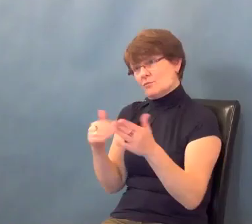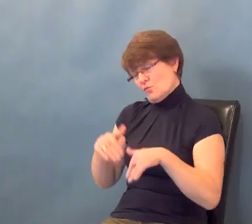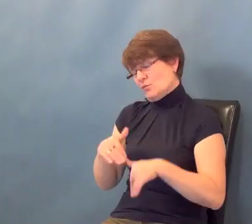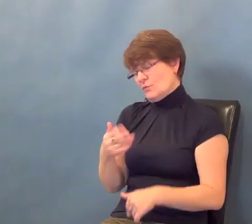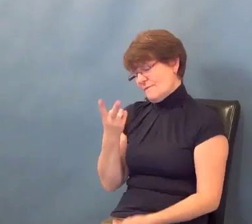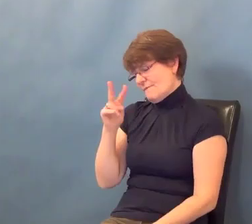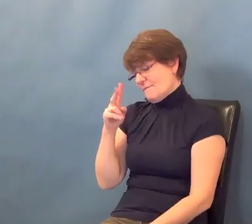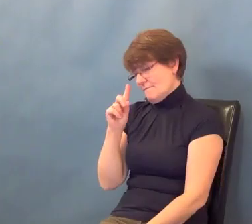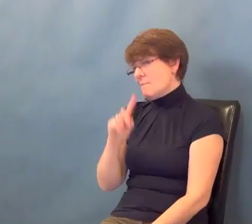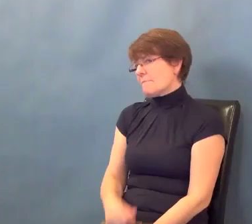Albo jedno albo drugie.